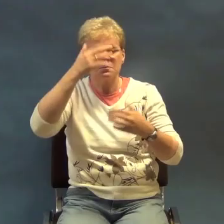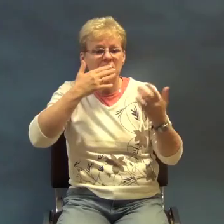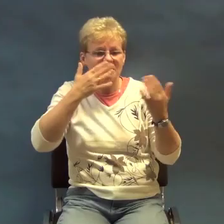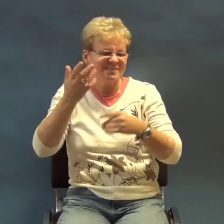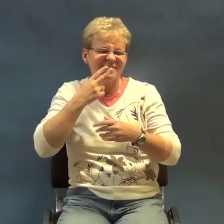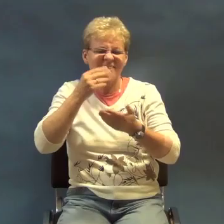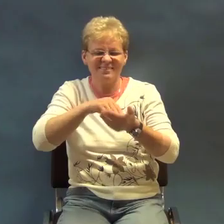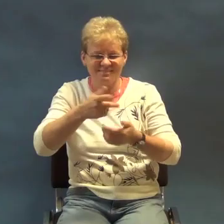Co tak wyskakujesz z papierosem?